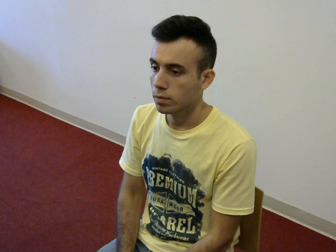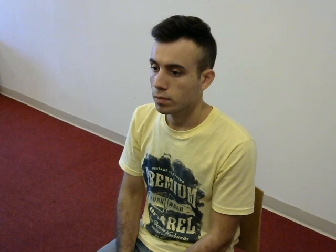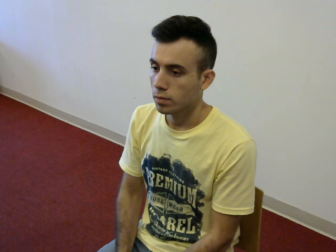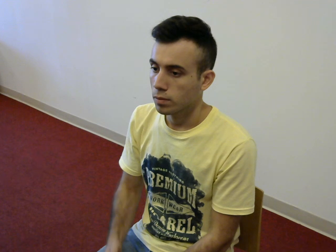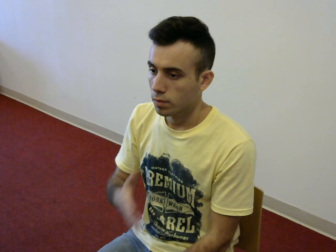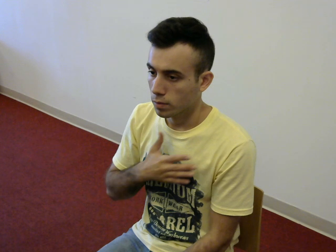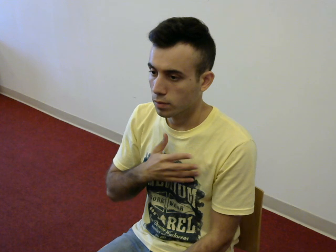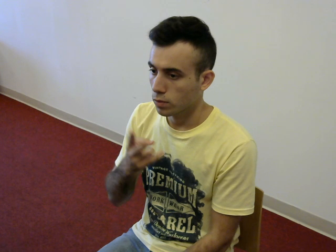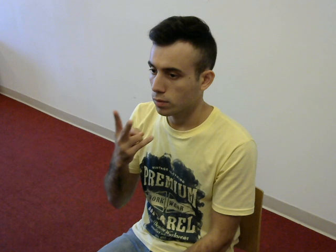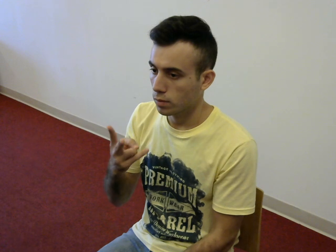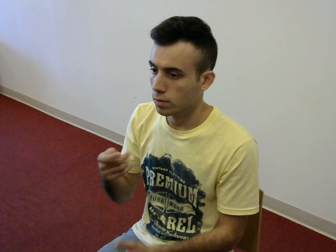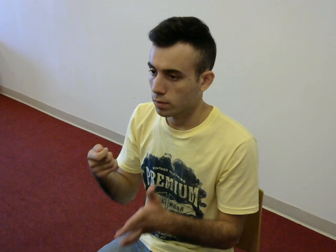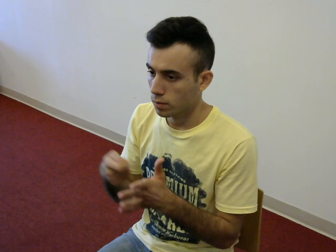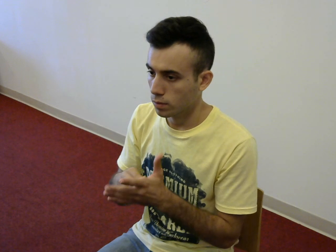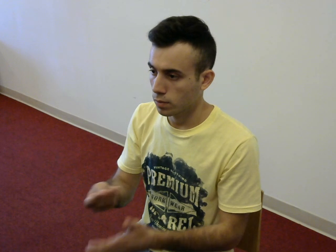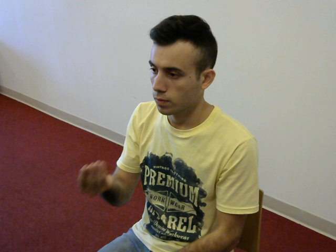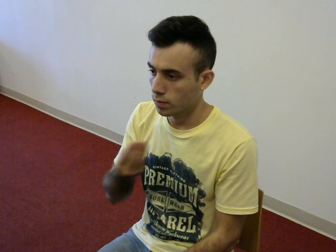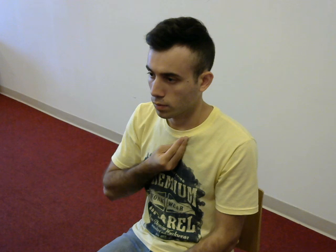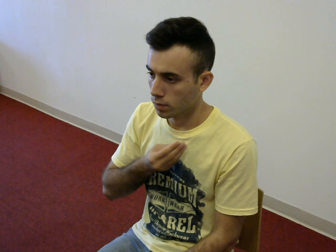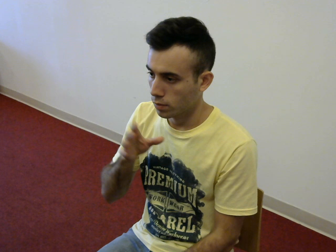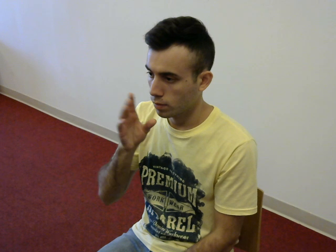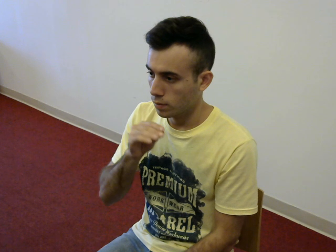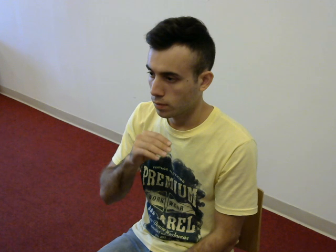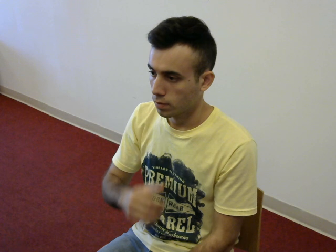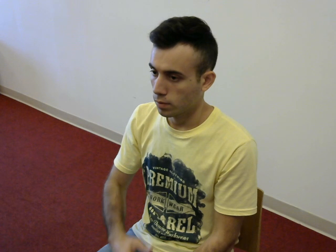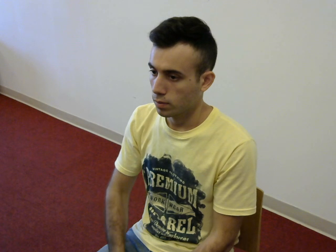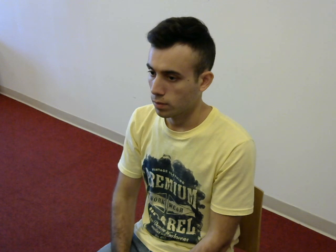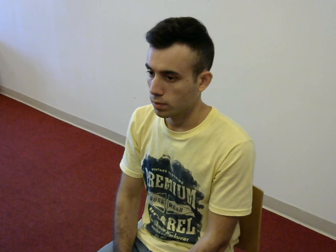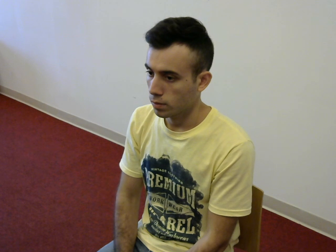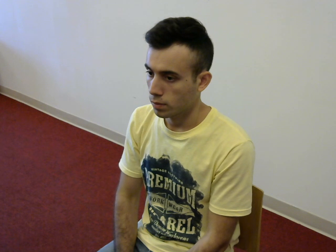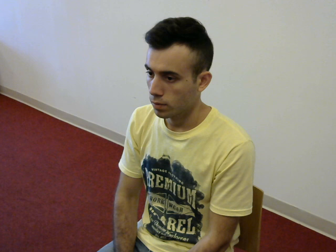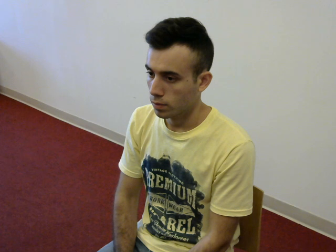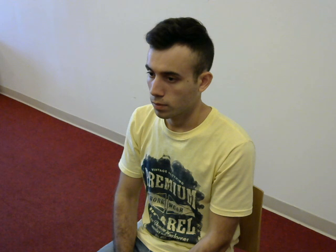Mənə 2 bilet verə bilərsinizmi?